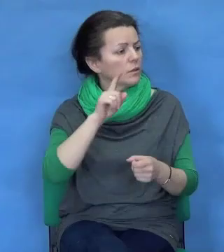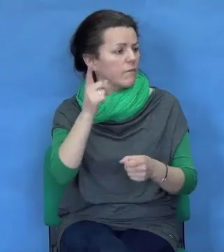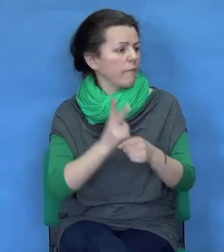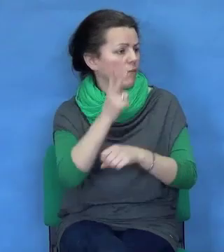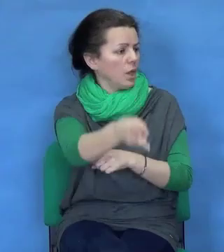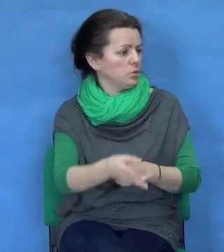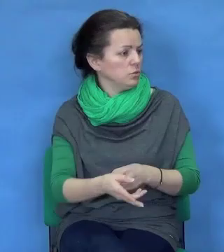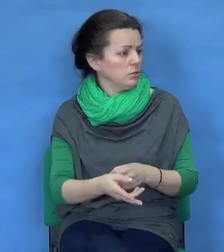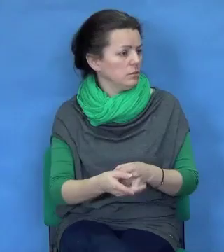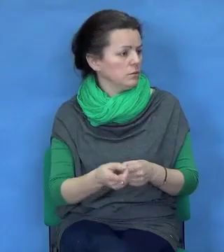Nie wolno wchodzić.